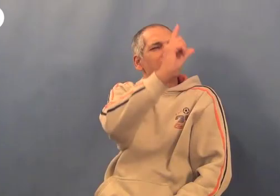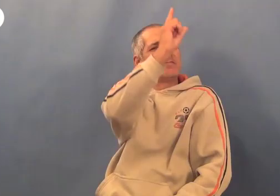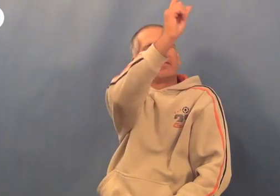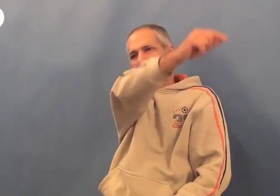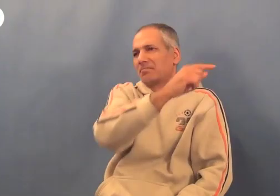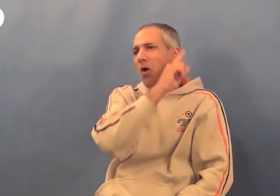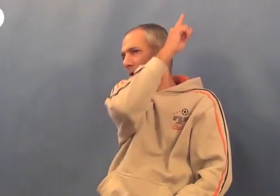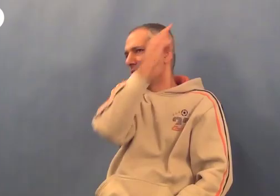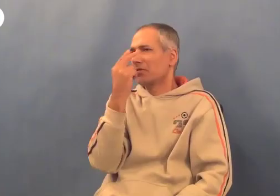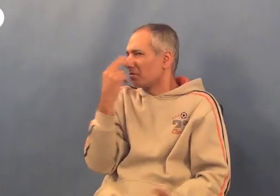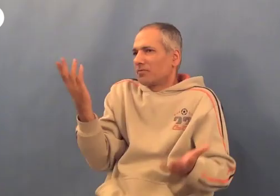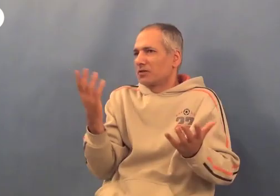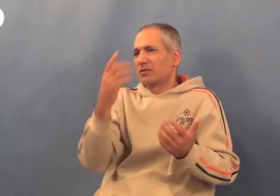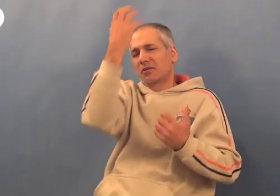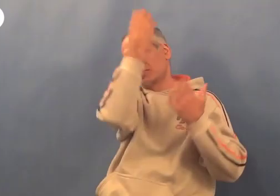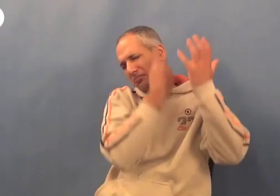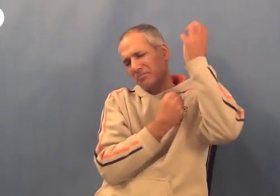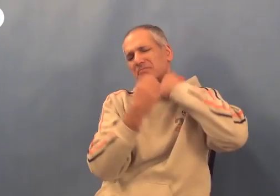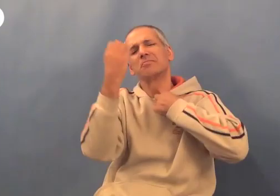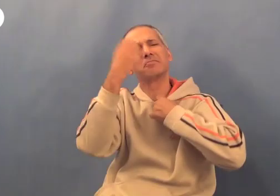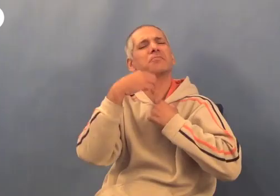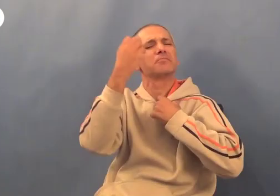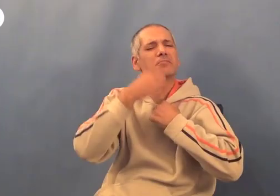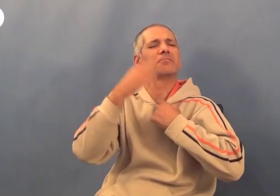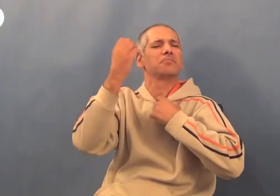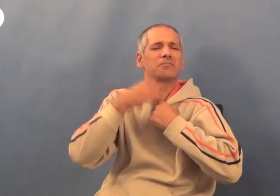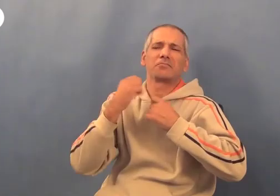A on na górze nie widzi, dalej zrywa, wkłada za koszulę, zrywa spokojnie.